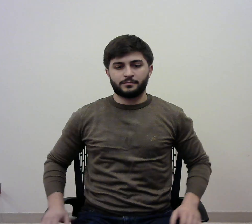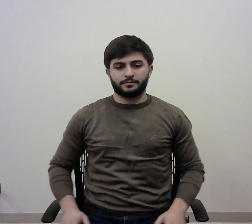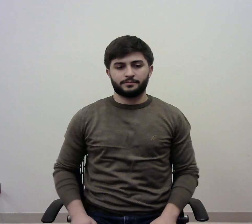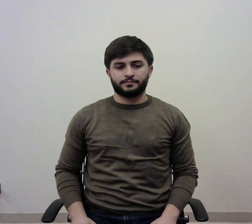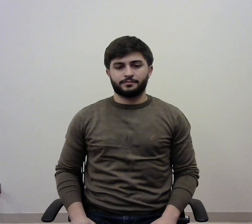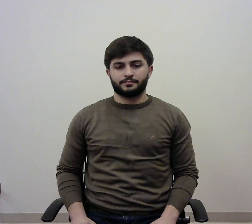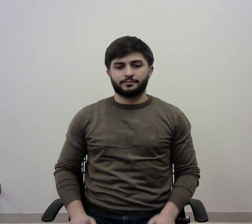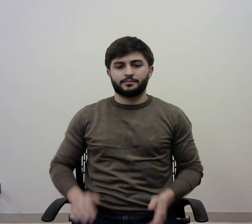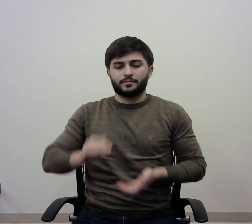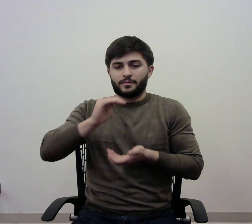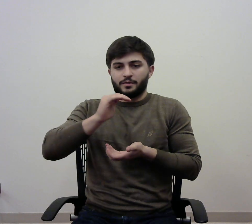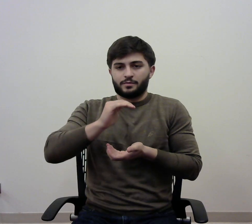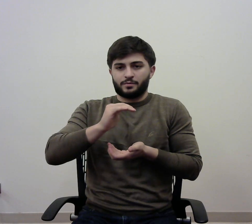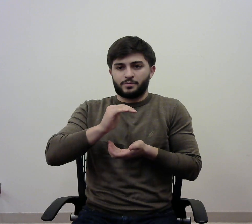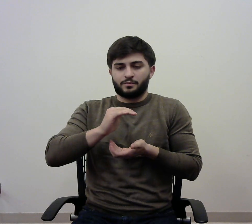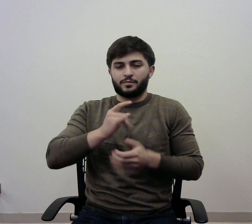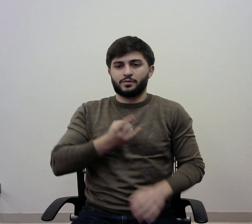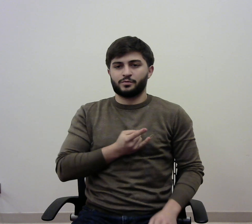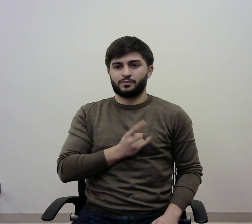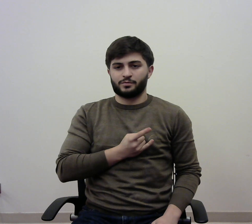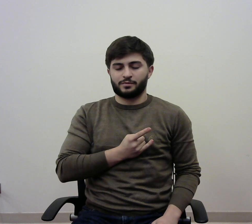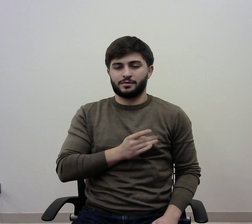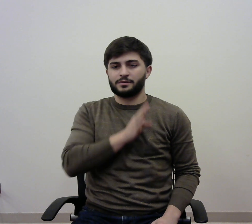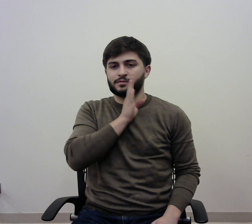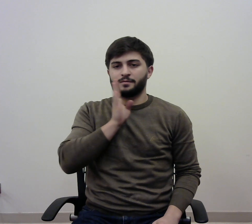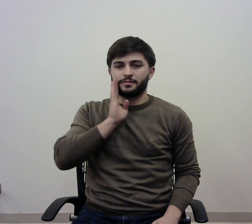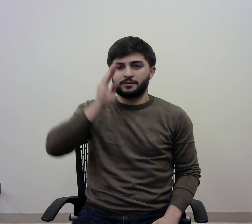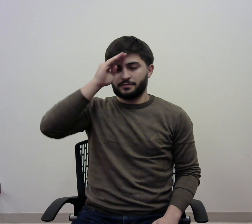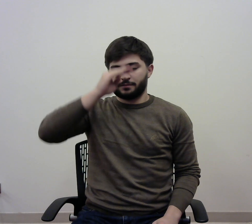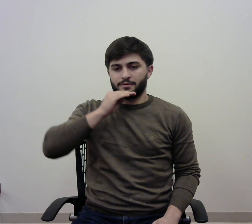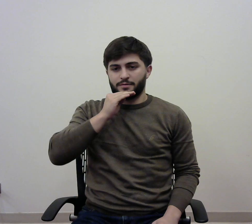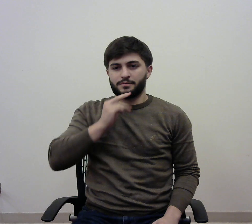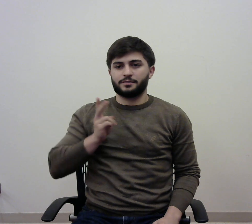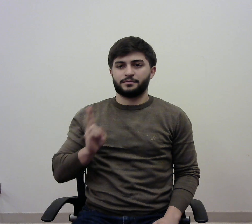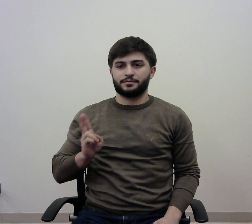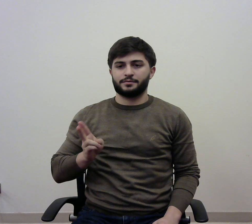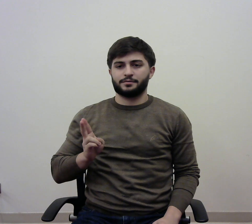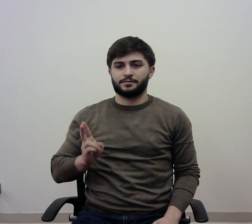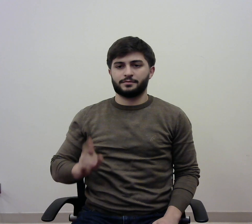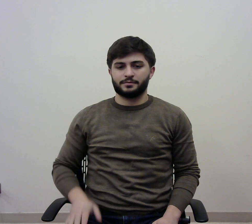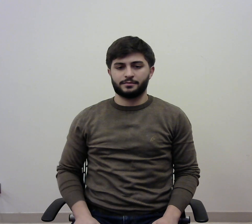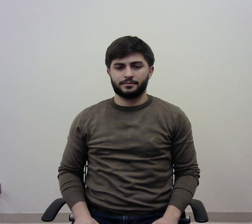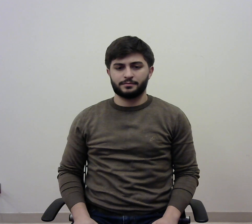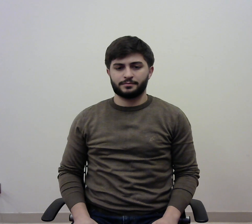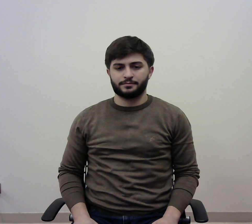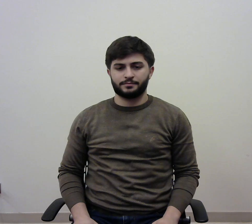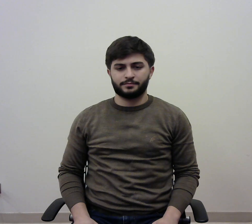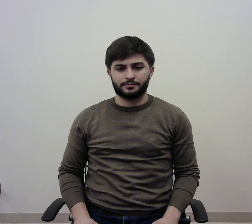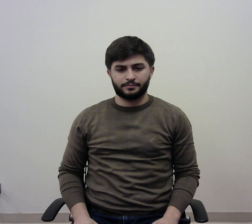Körpə uşağın valideyni kimdir?